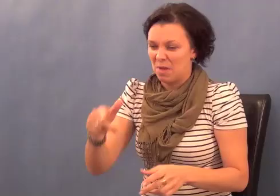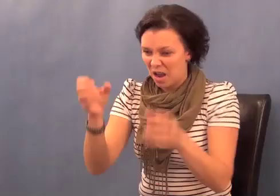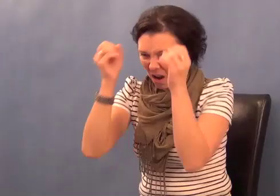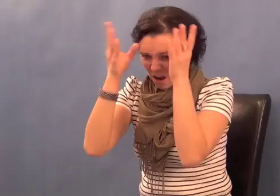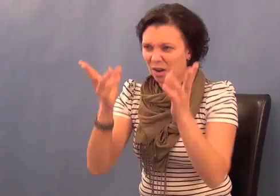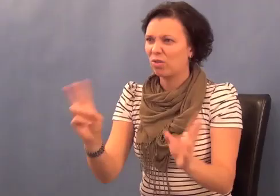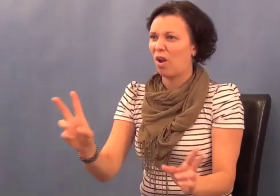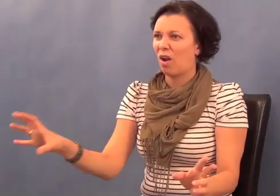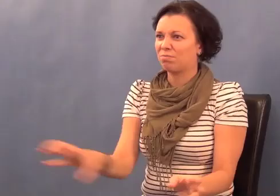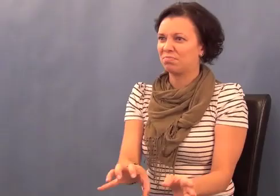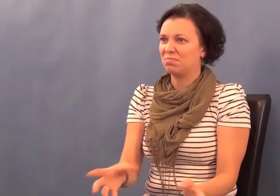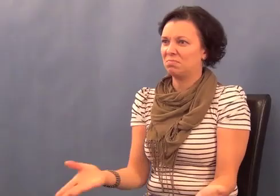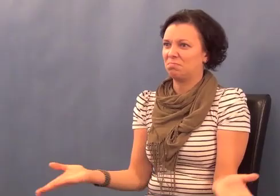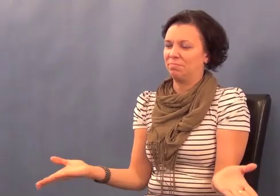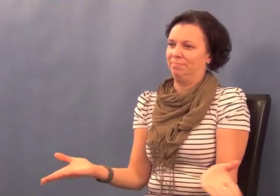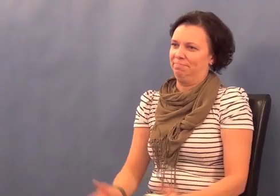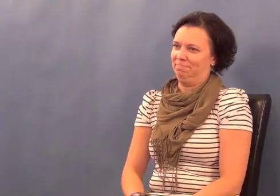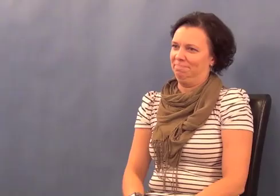Mama patrzy w szoku, kto to ukradł?